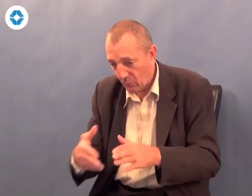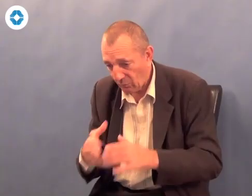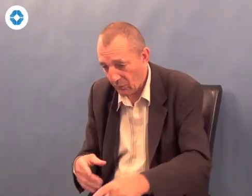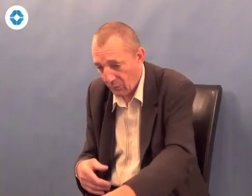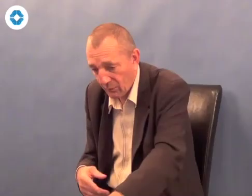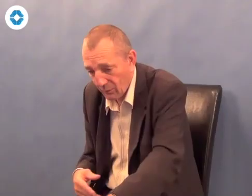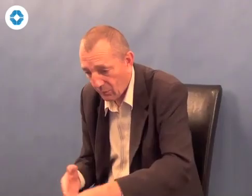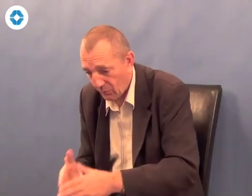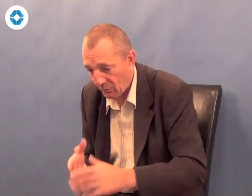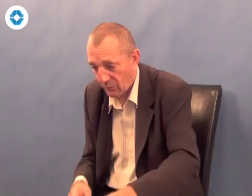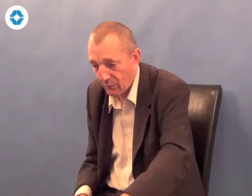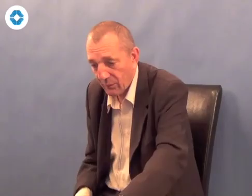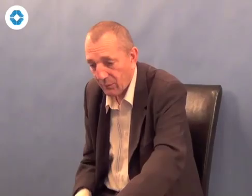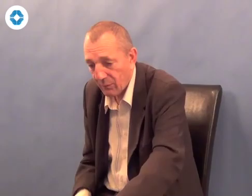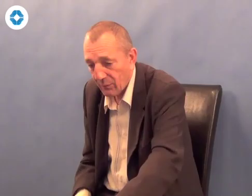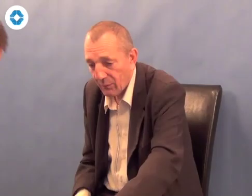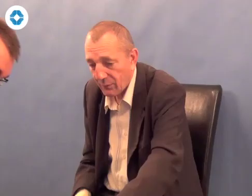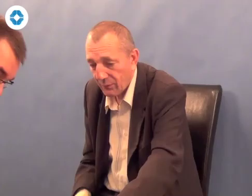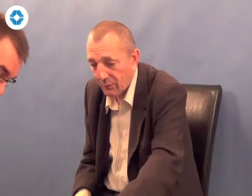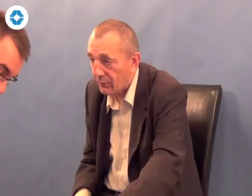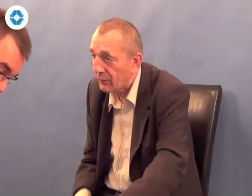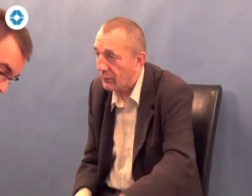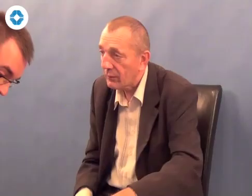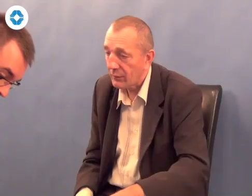Chowa.